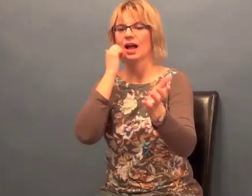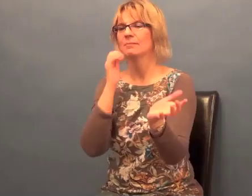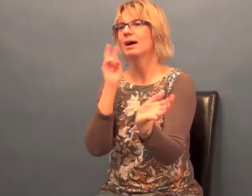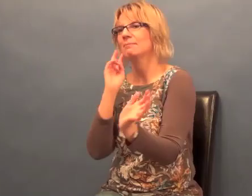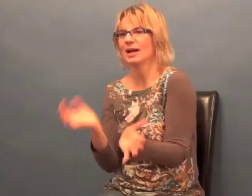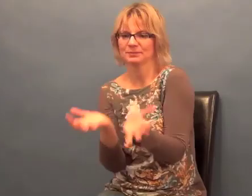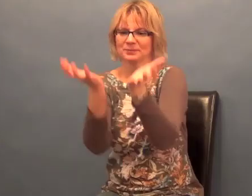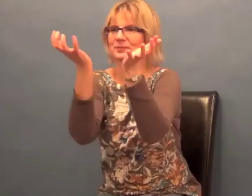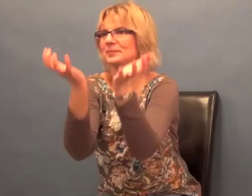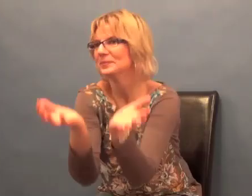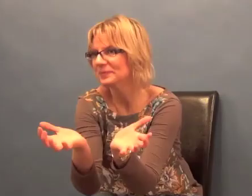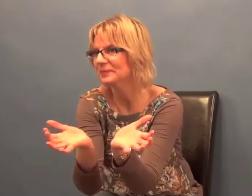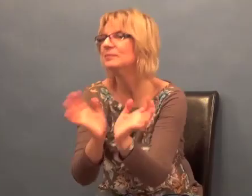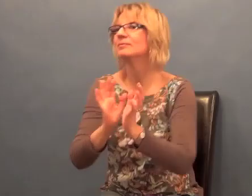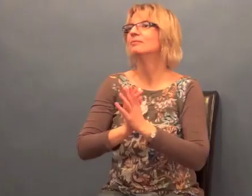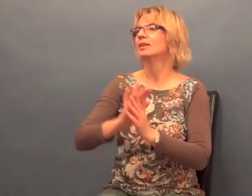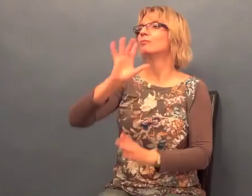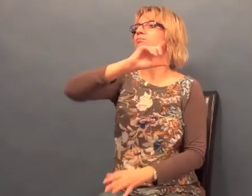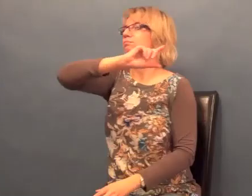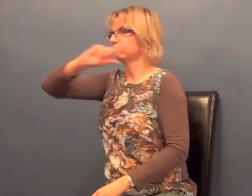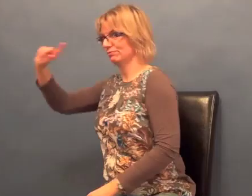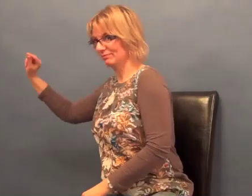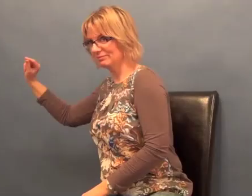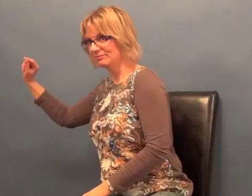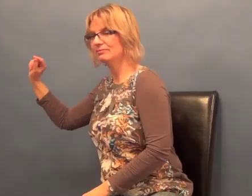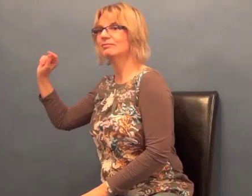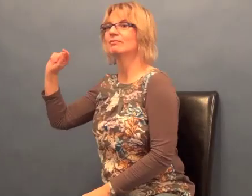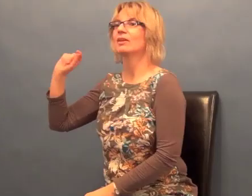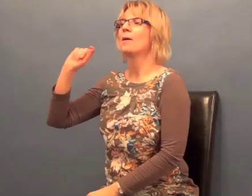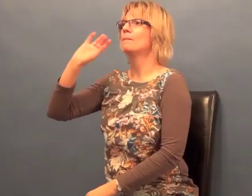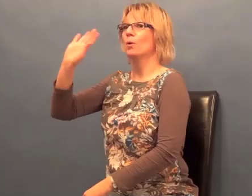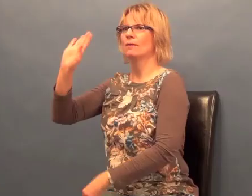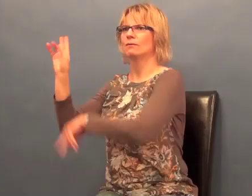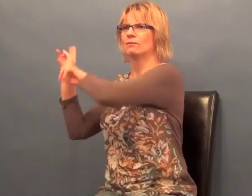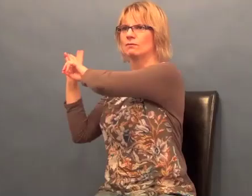Mama położyła miskę z jabłkami i wyszła.